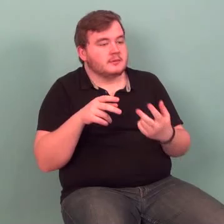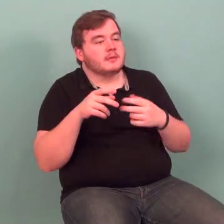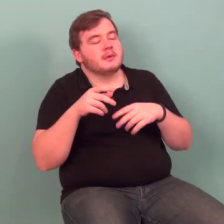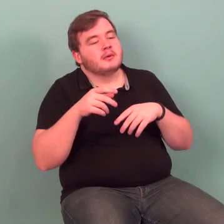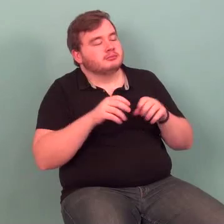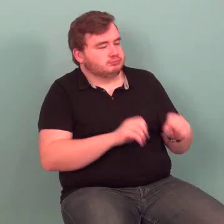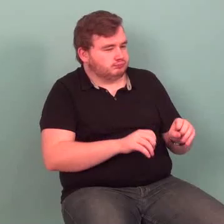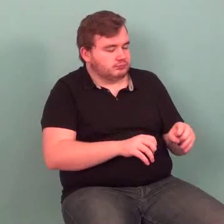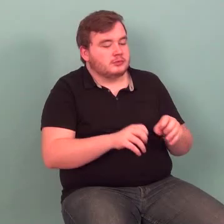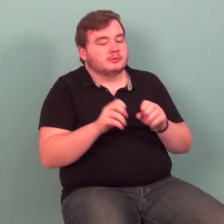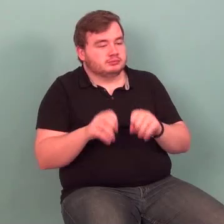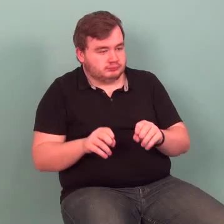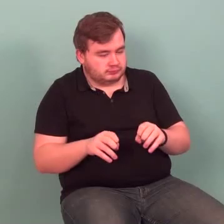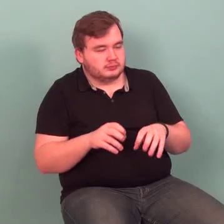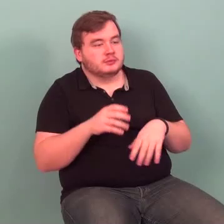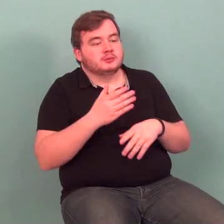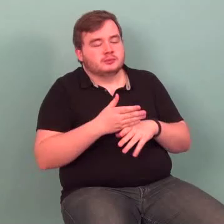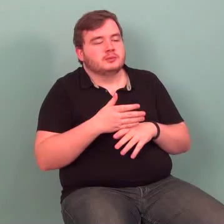Mężczyzna już zapełnił dwa kosze.